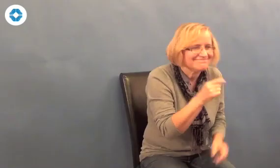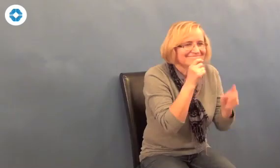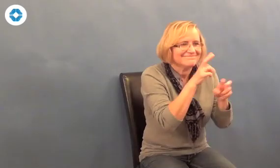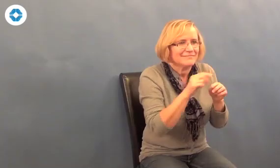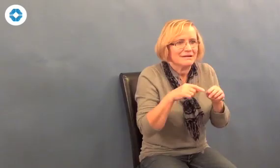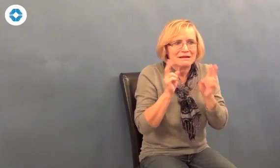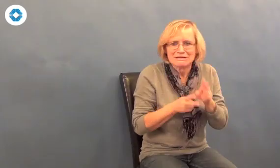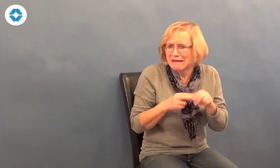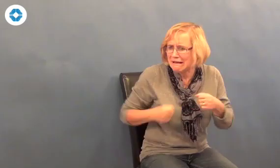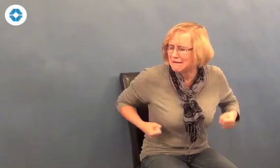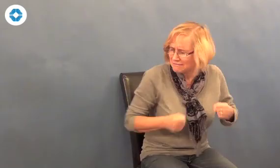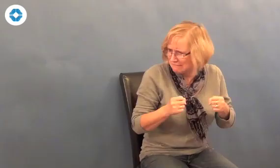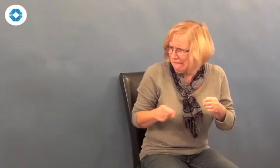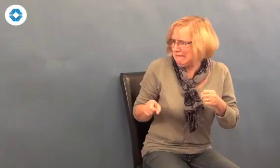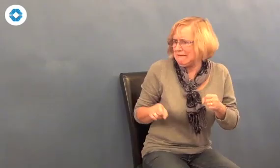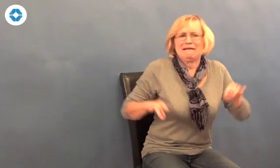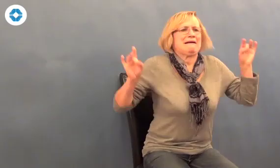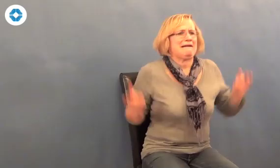Kaczka bardzo się przestraszyła, gdy go zobaczyła.